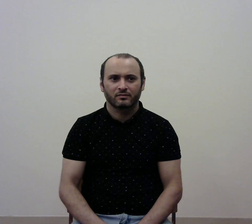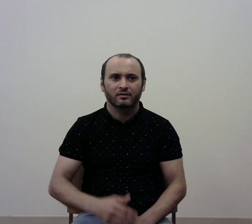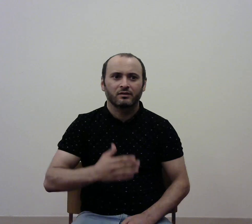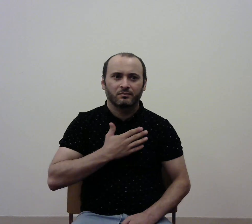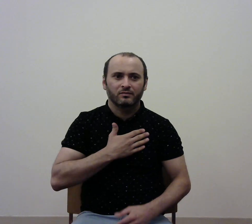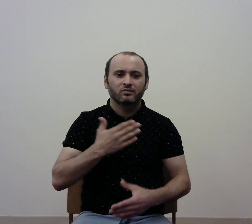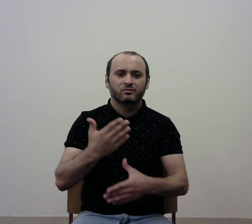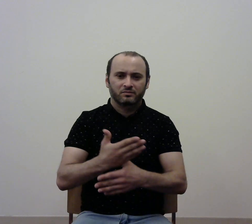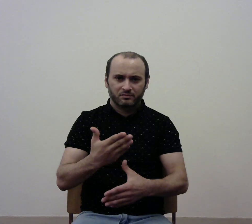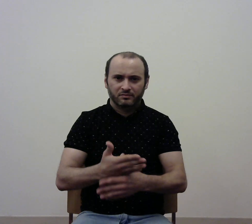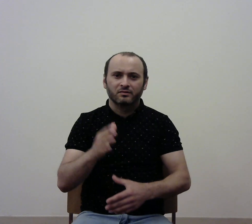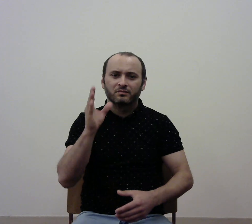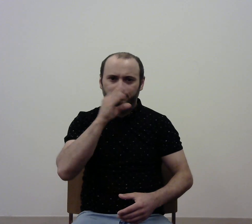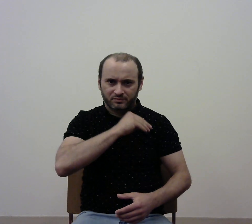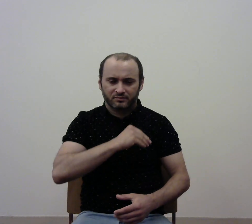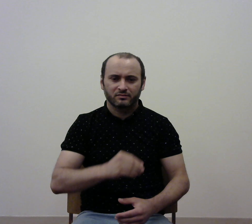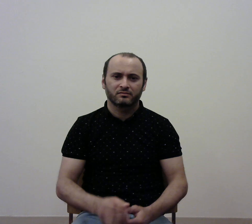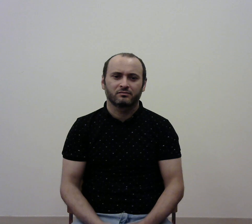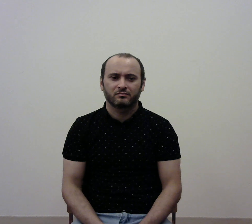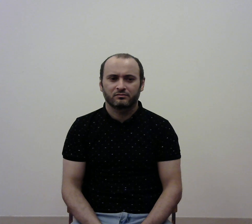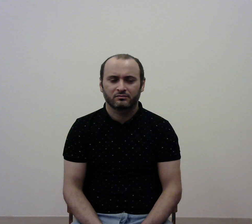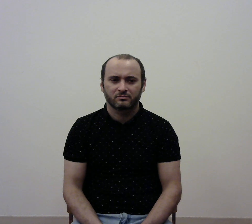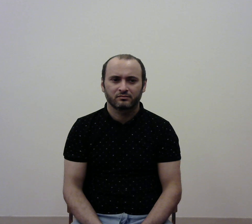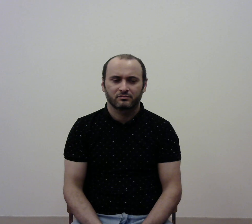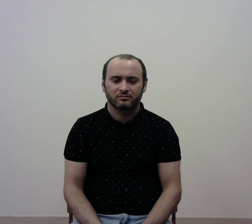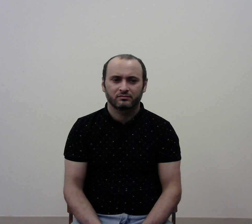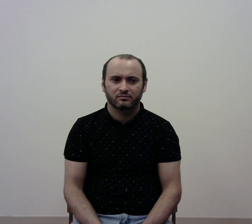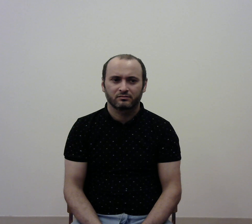Mənə kömək edə bilərsinizmi?